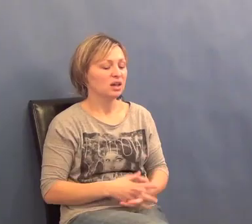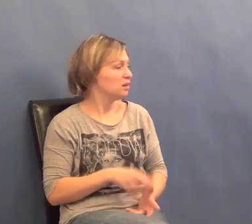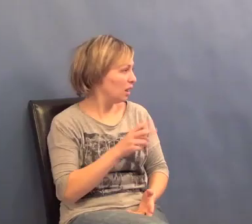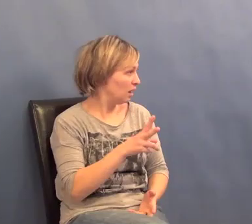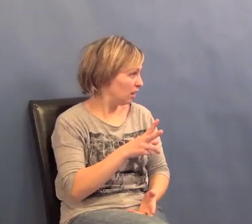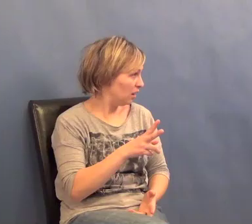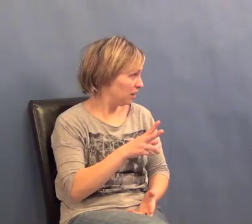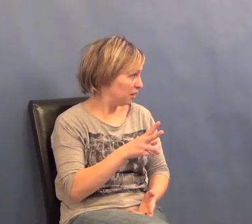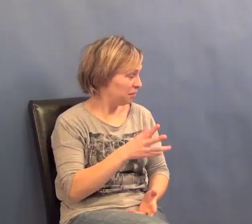Tak?